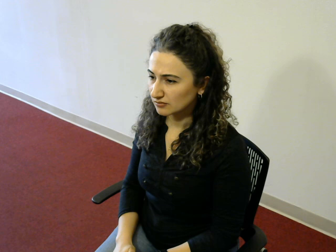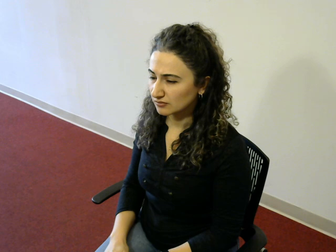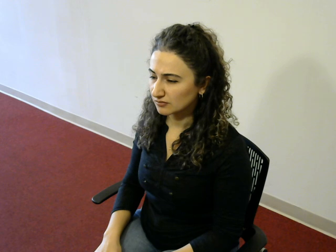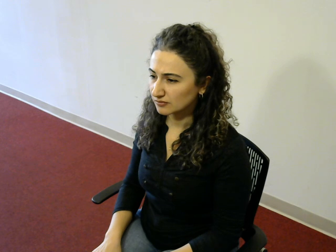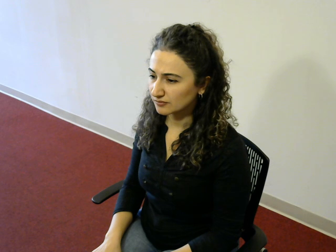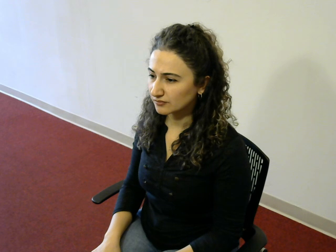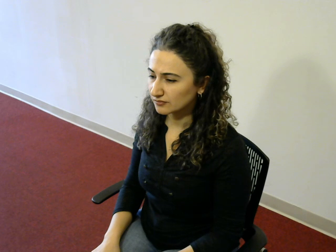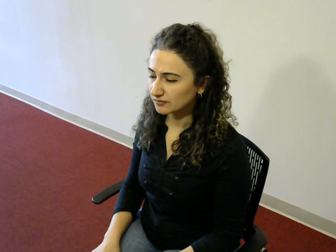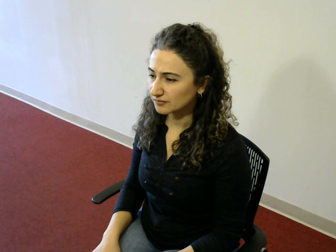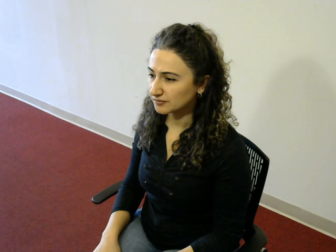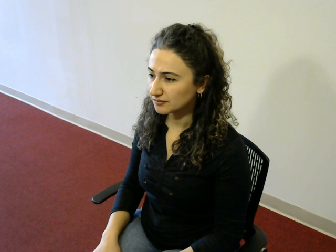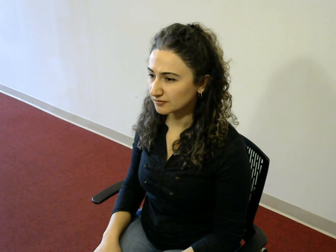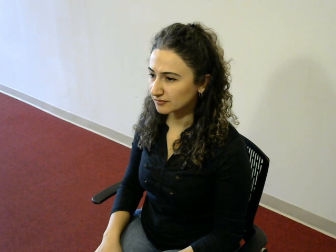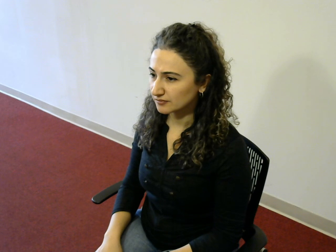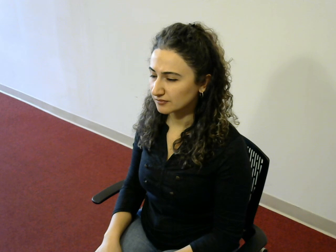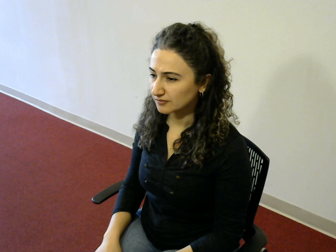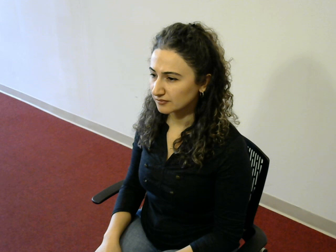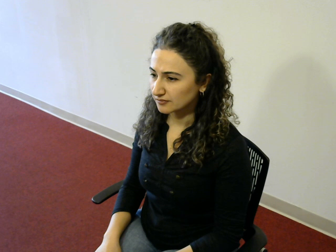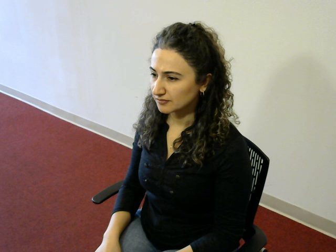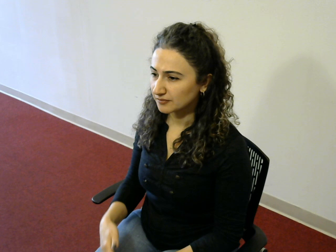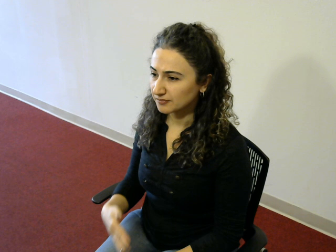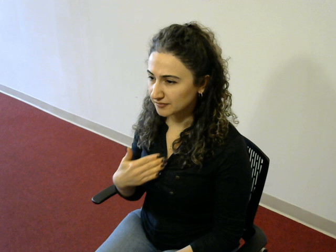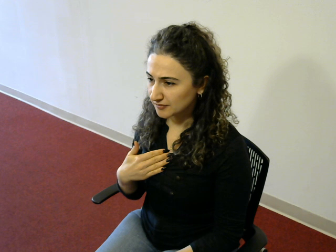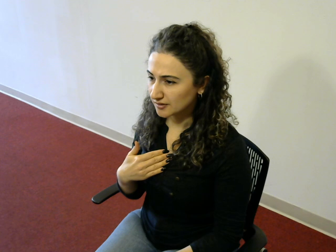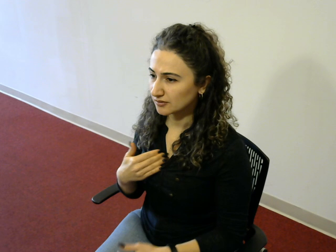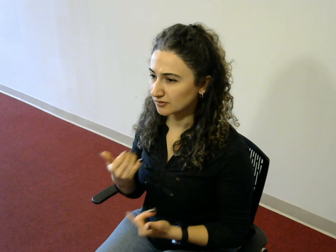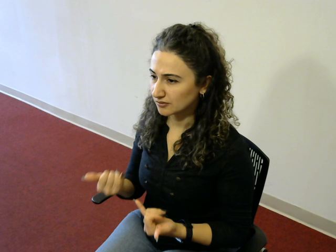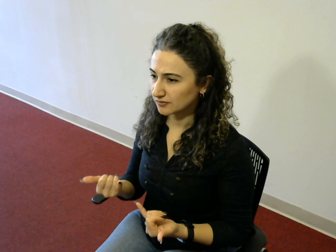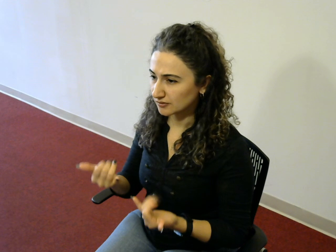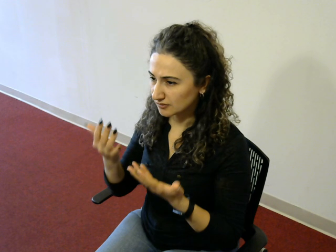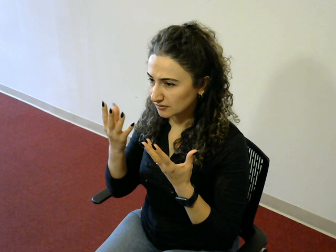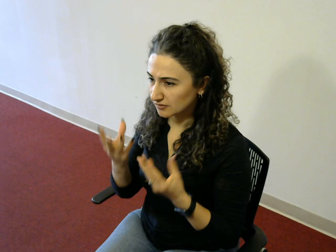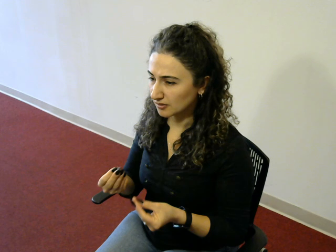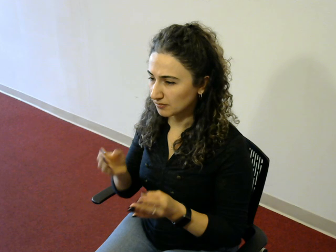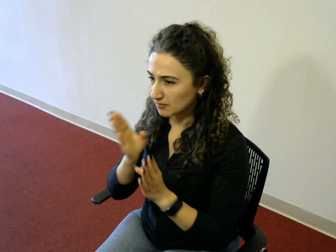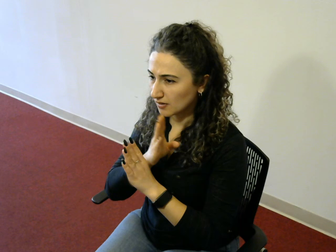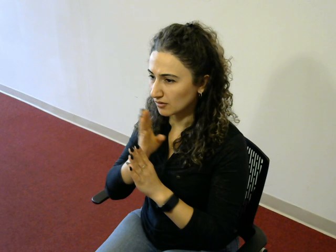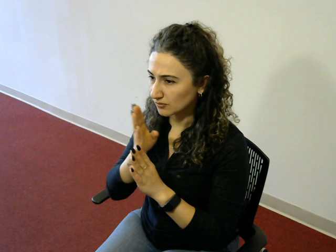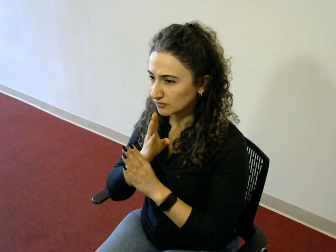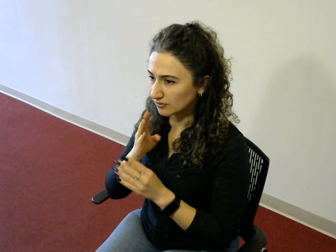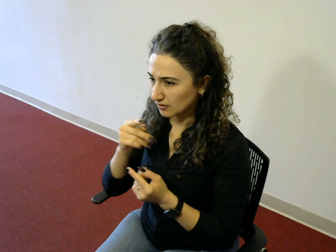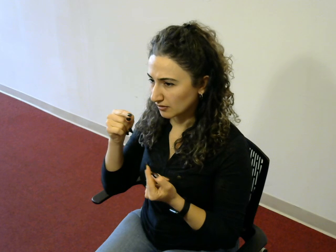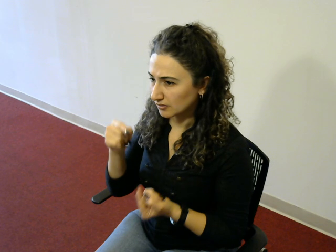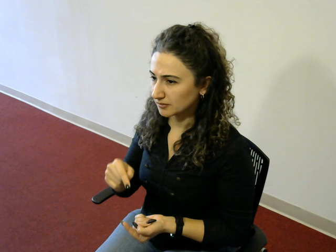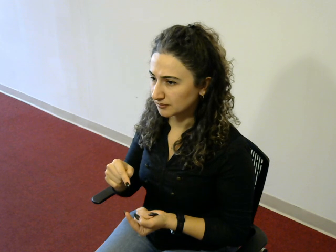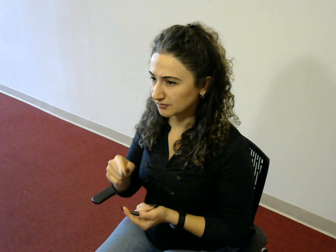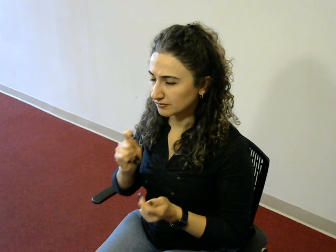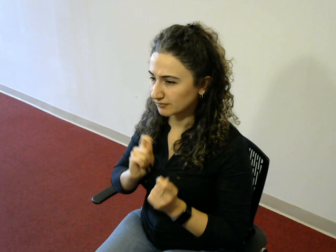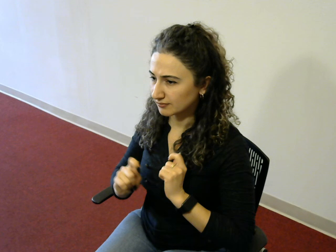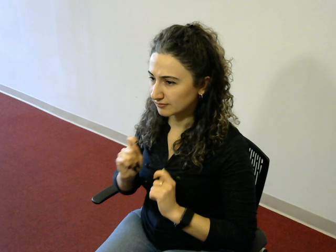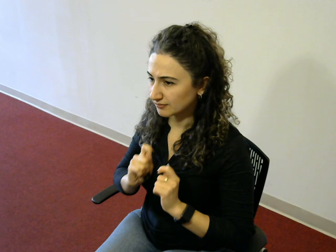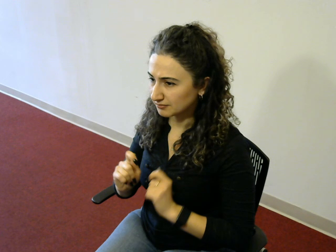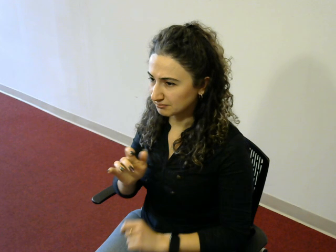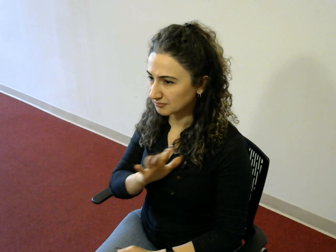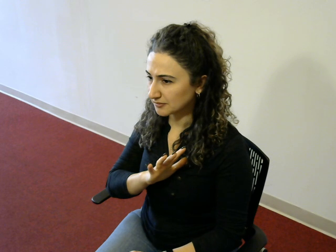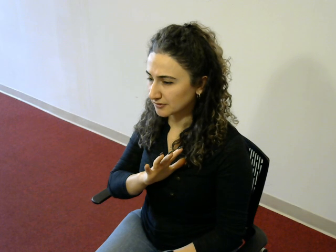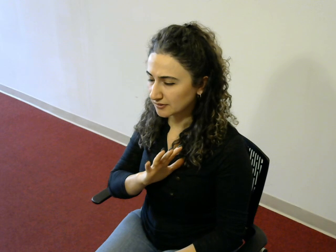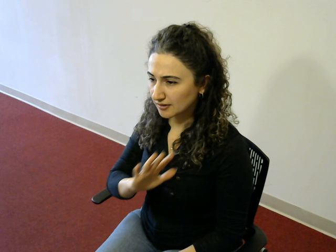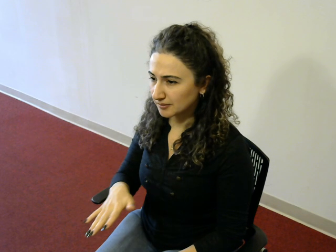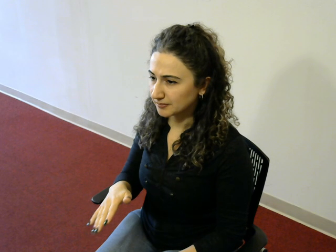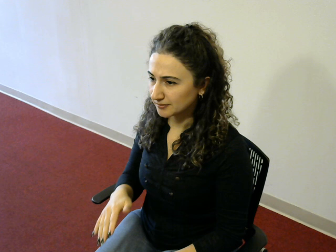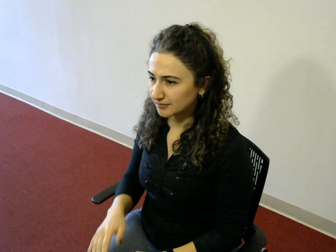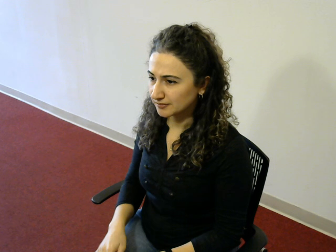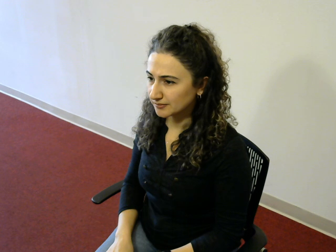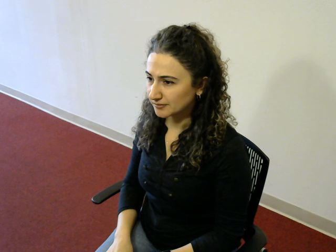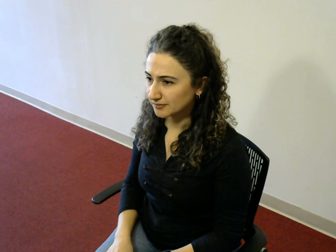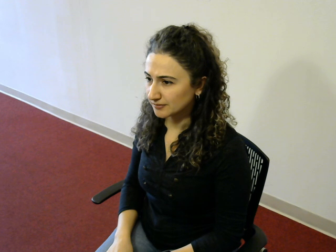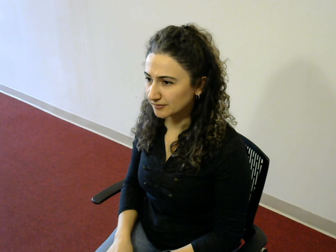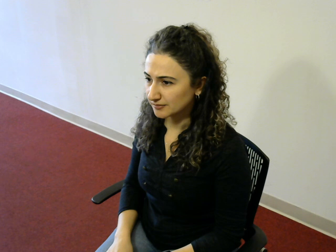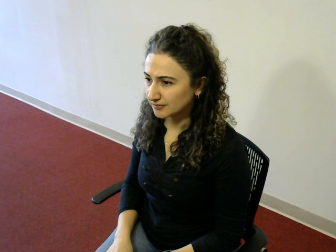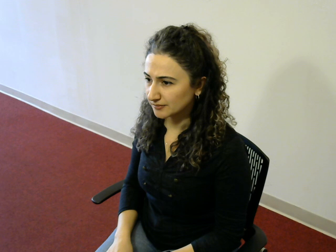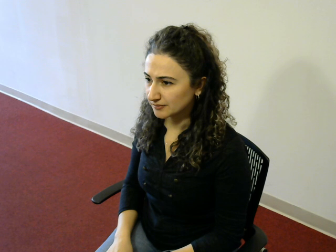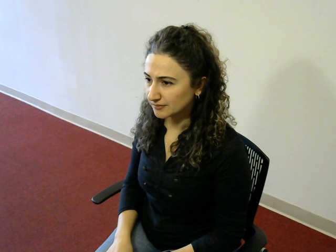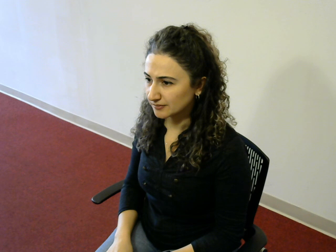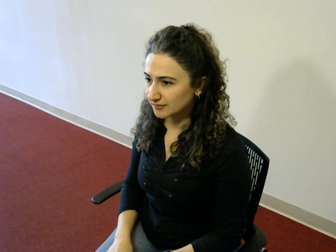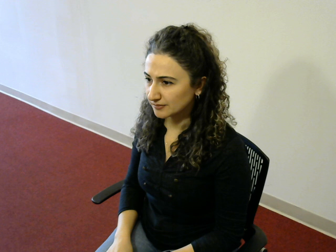Mən bu gün havaya uyğun geyinməmişəm